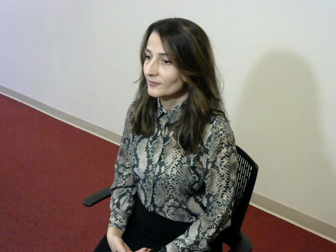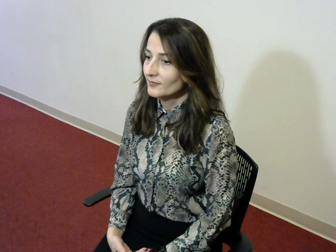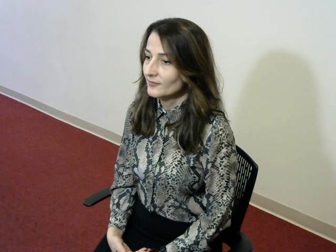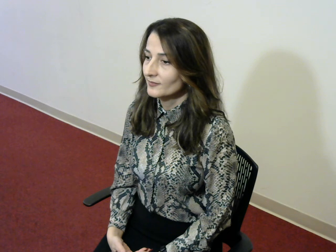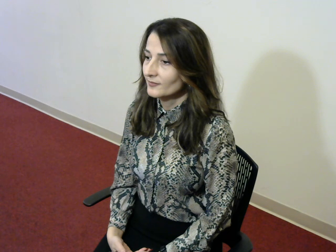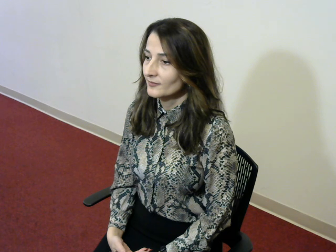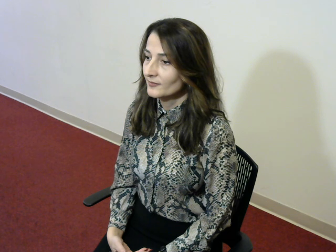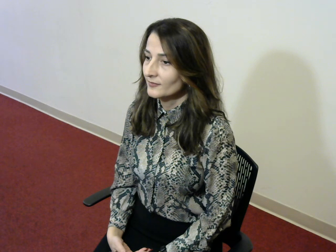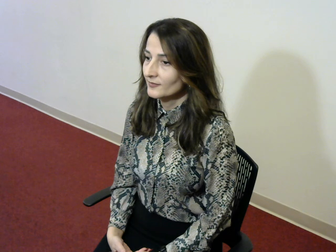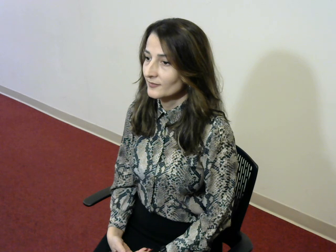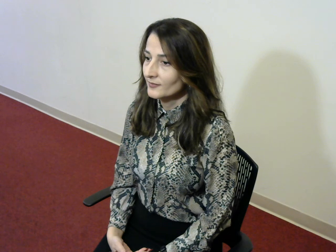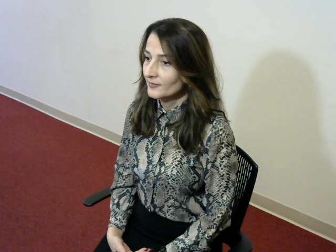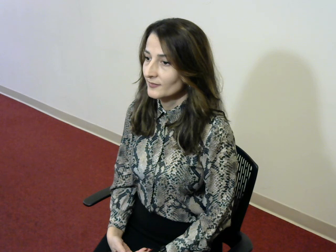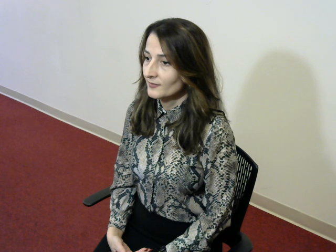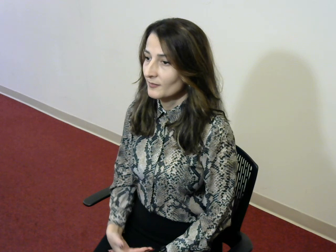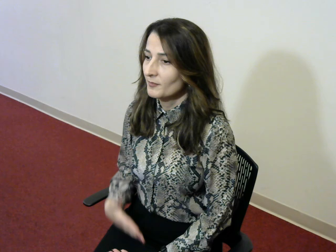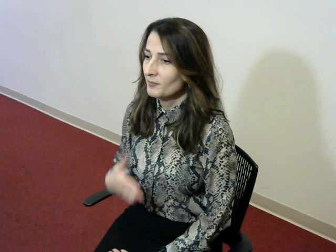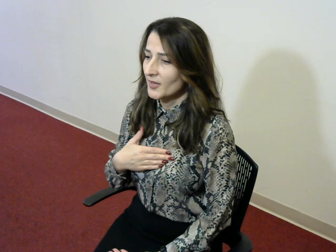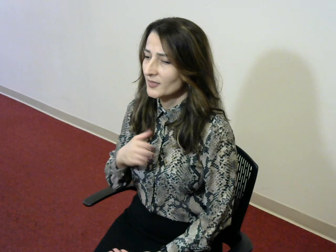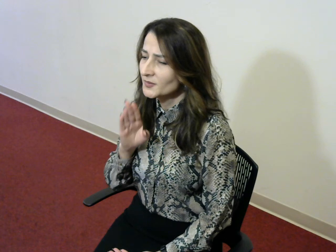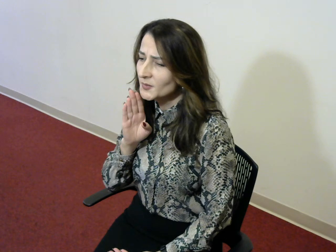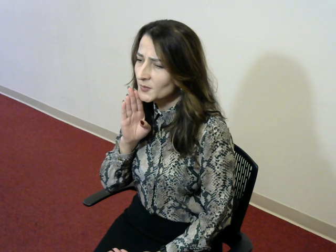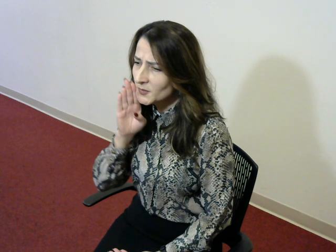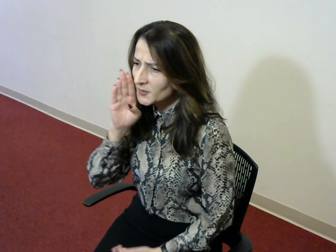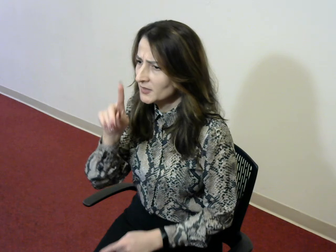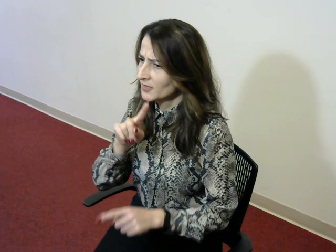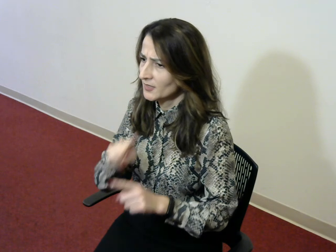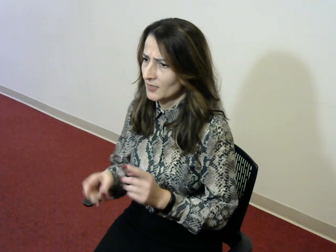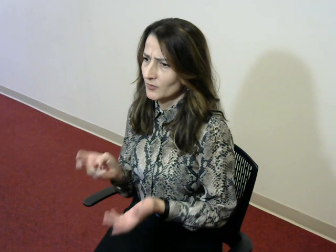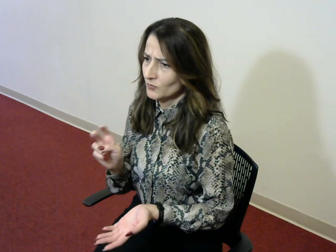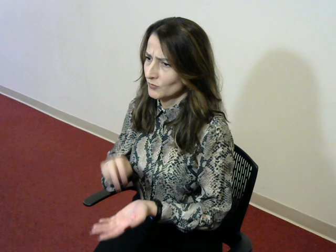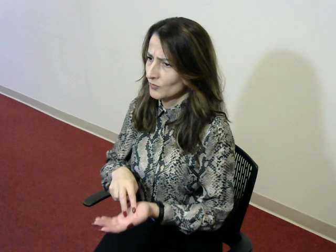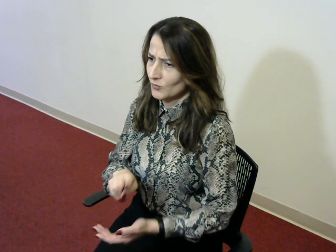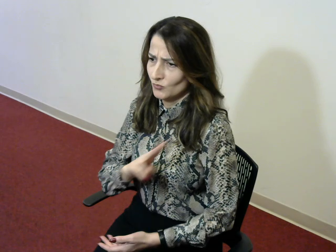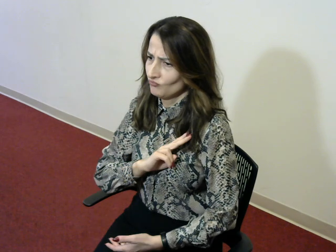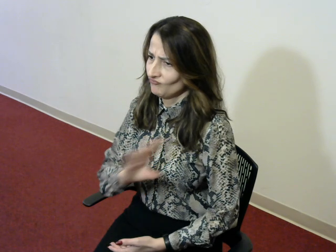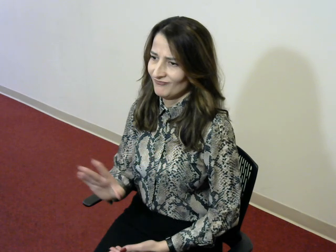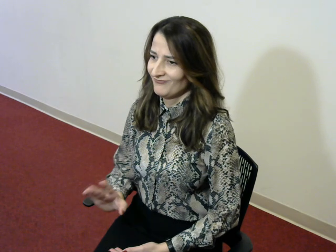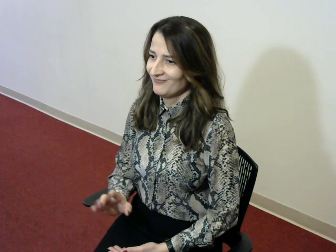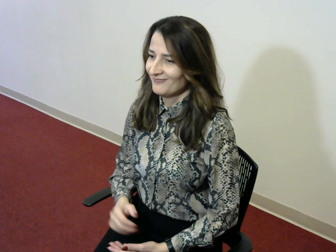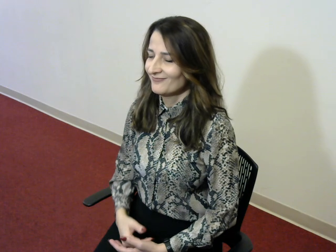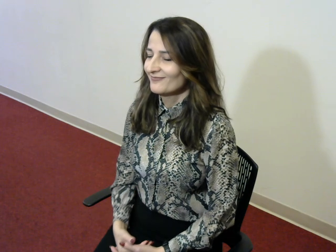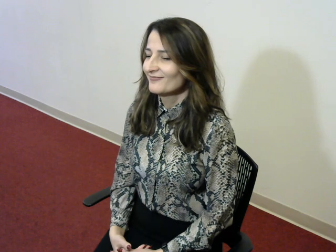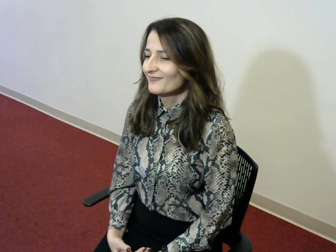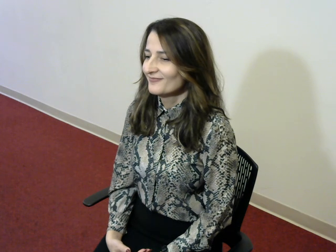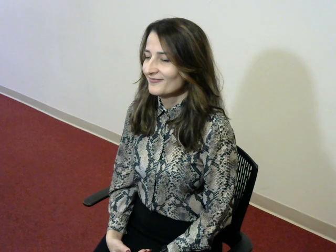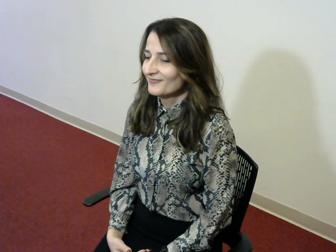Mən səhərlər tez durmağı sevmirəm